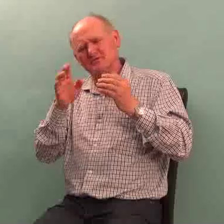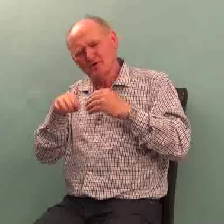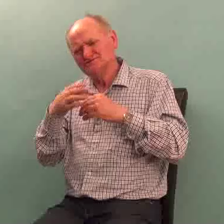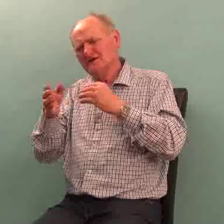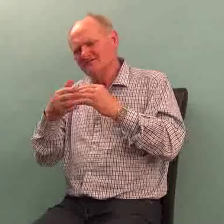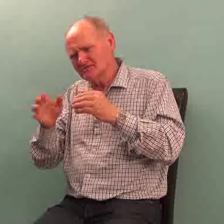Pusto, pusto.